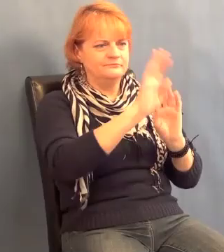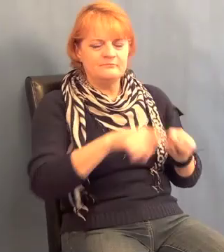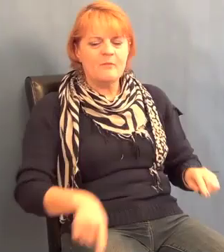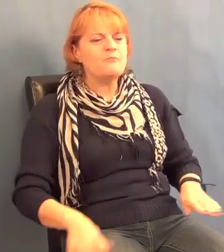Nie.